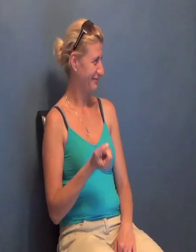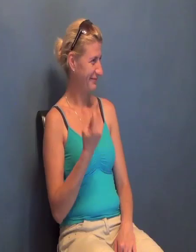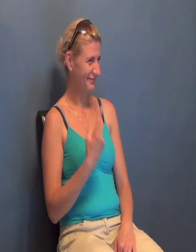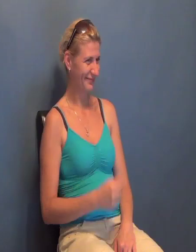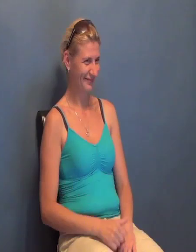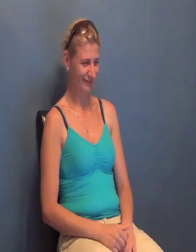Dziwne.